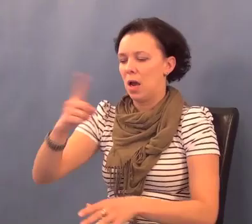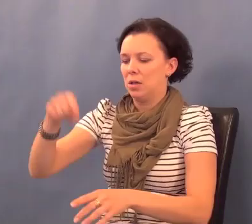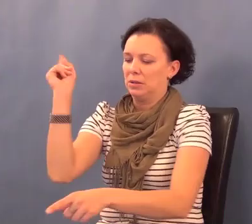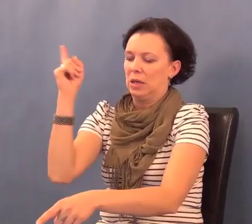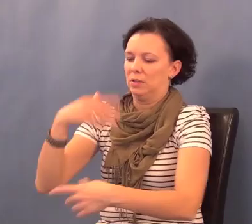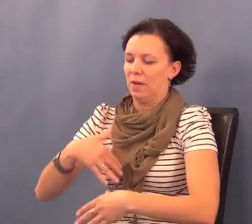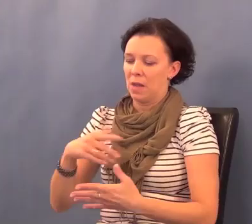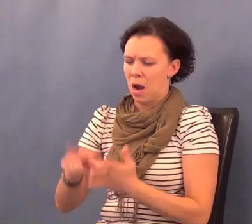Ten znak zakazuje korzystania z wanny.